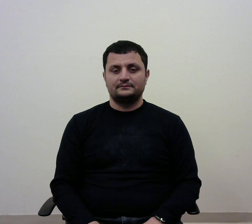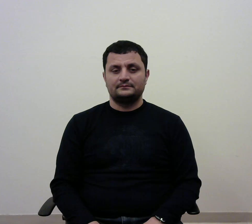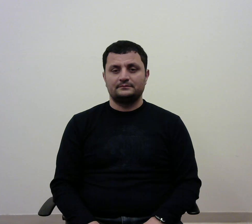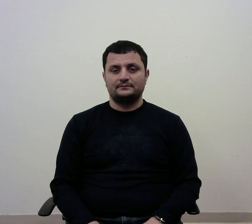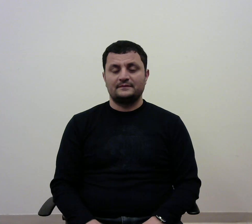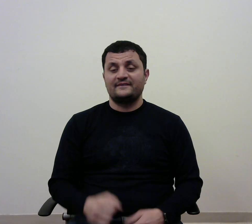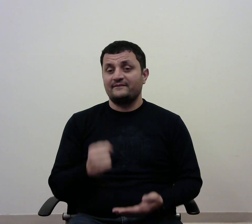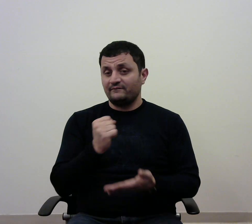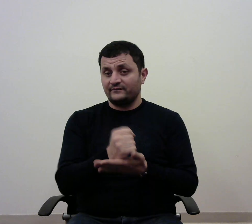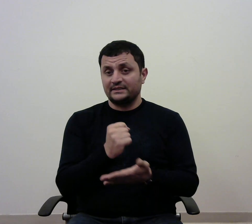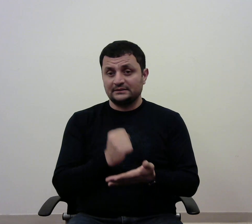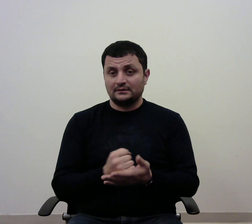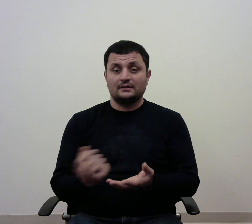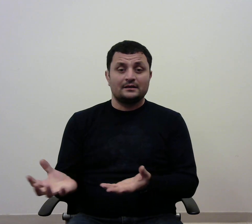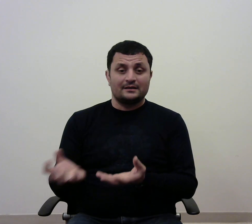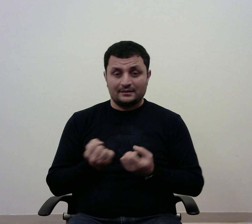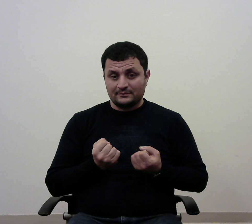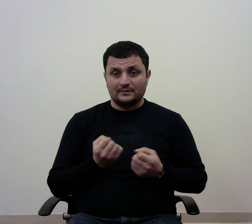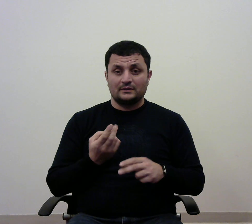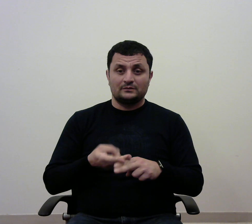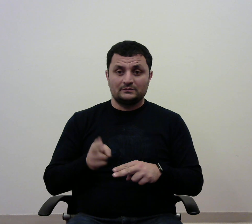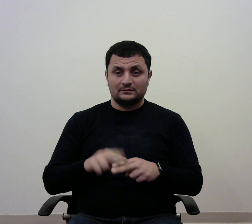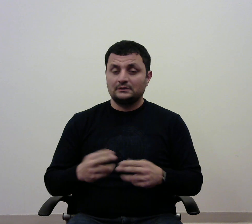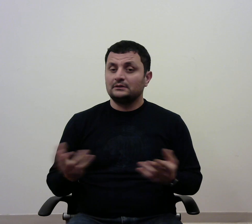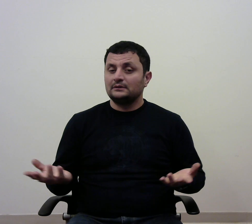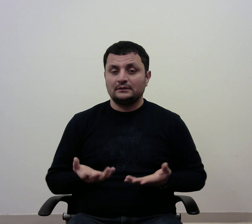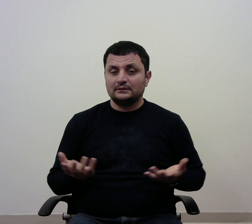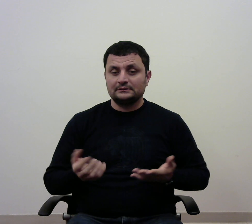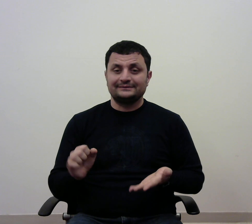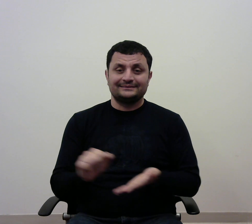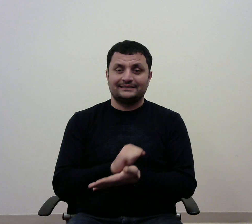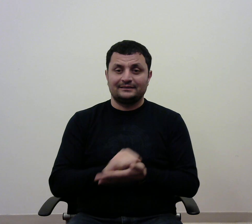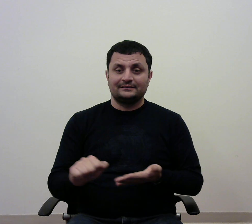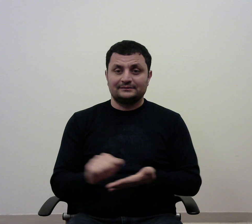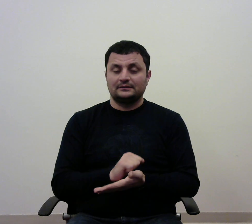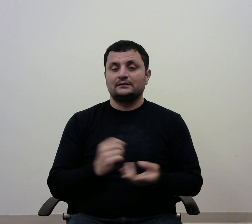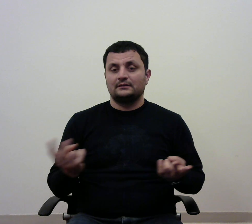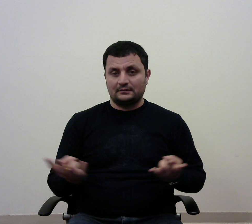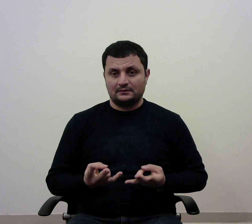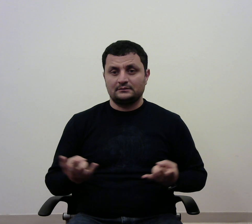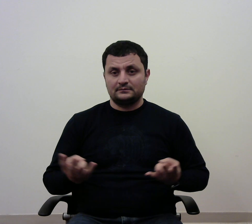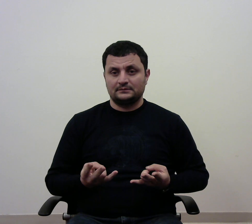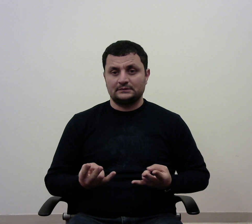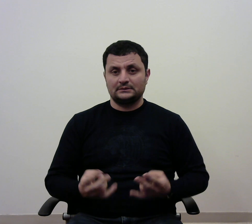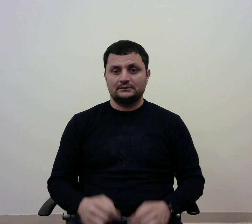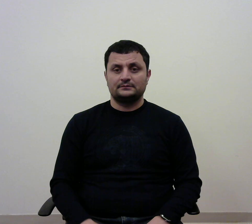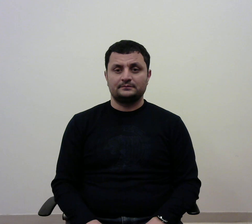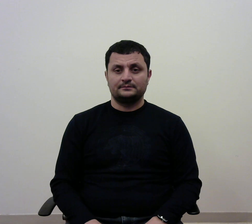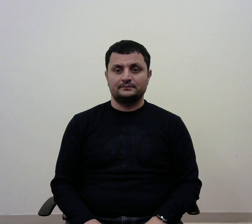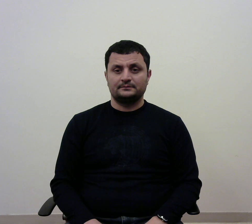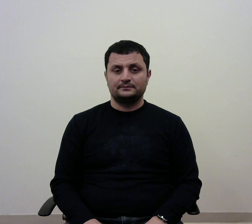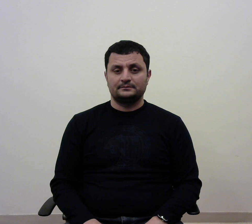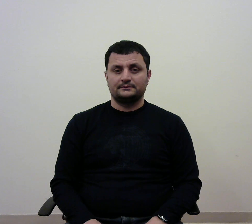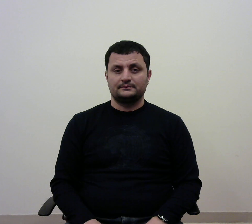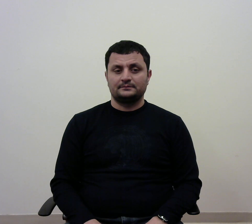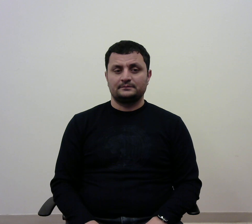Viza almaq üçün hansı sənədlər lazımdır?